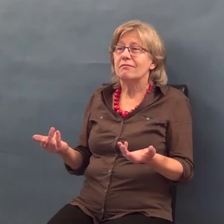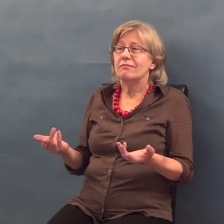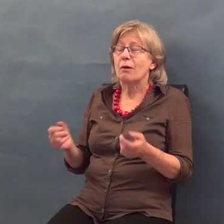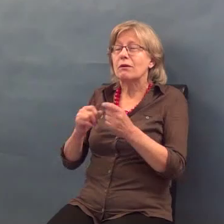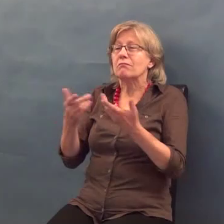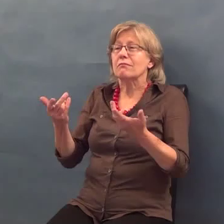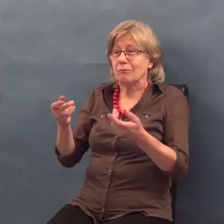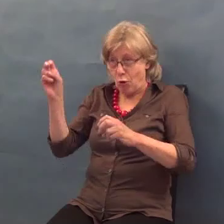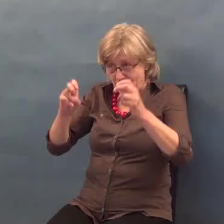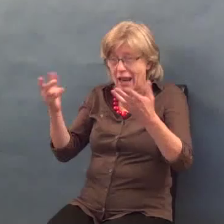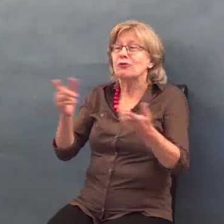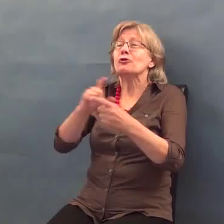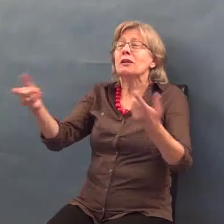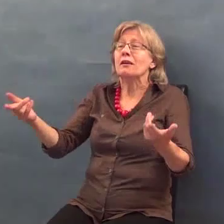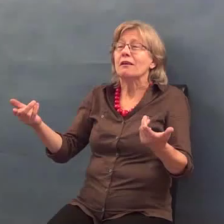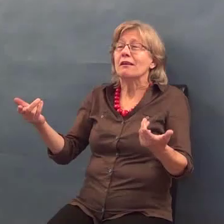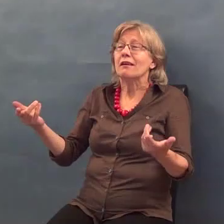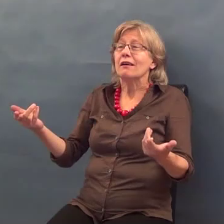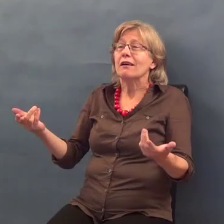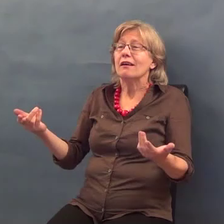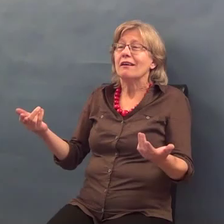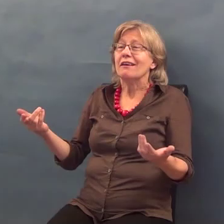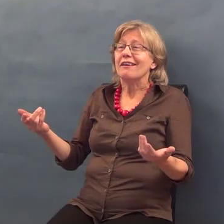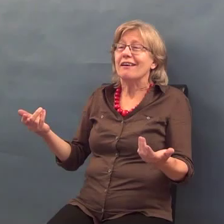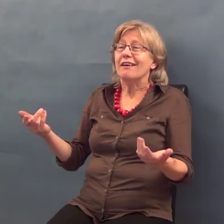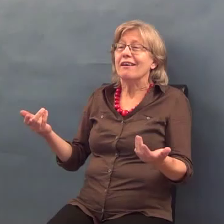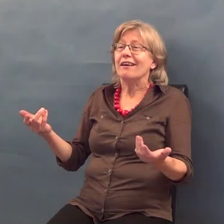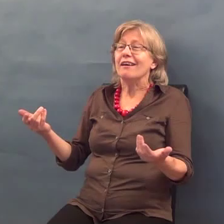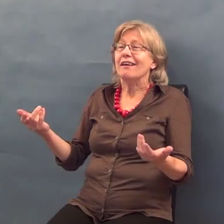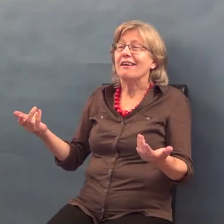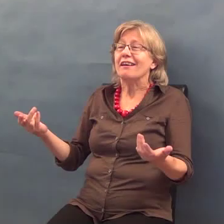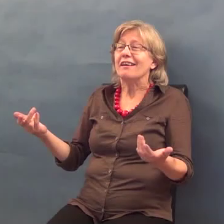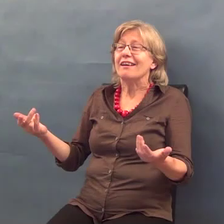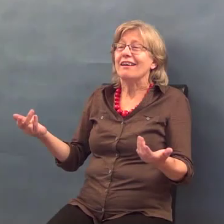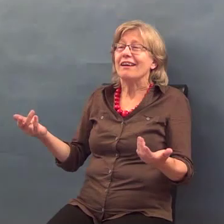Albo hotel czy...